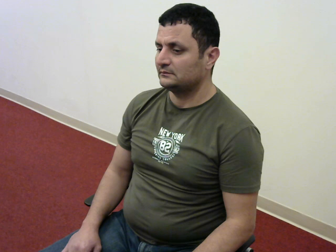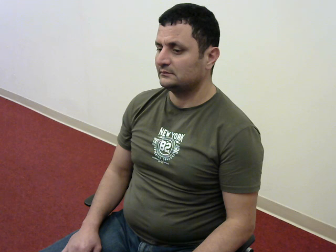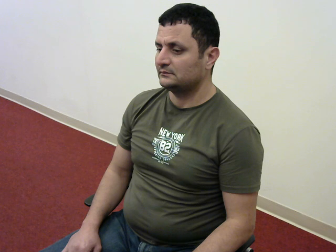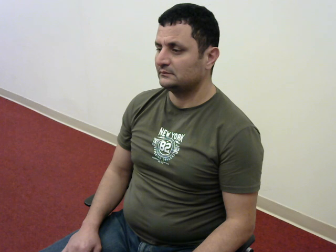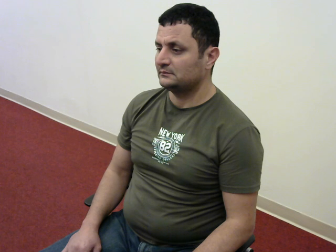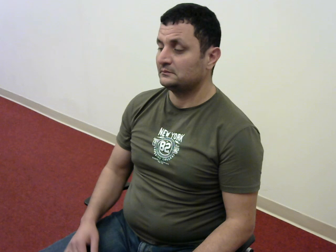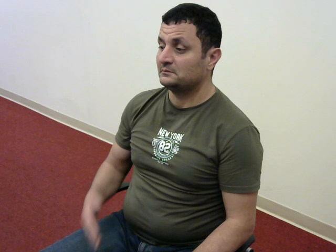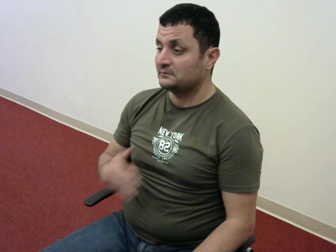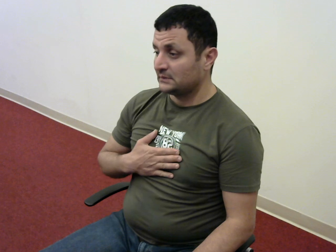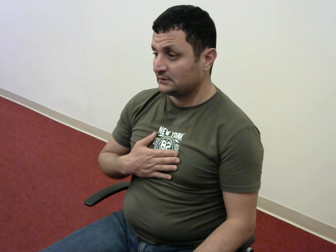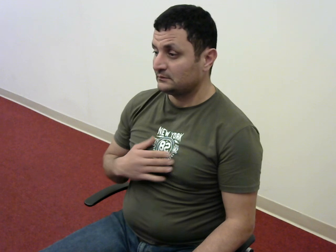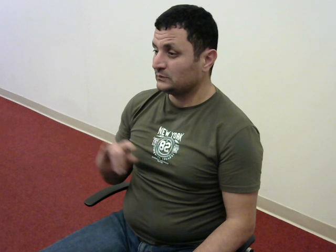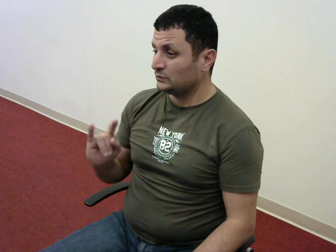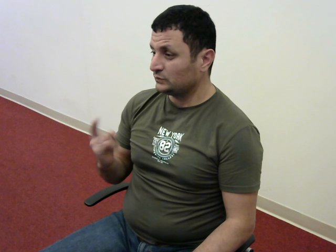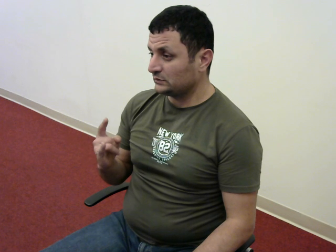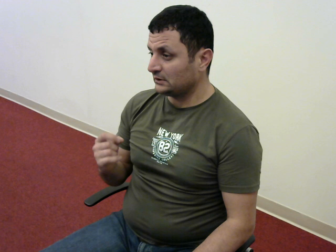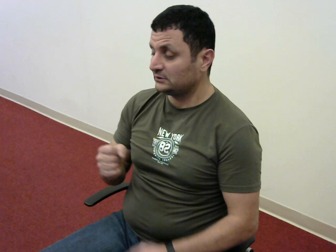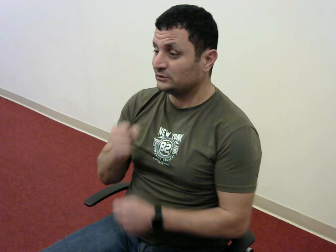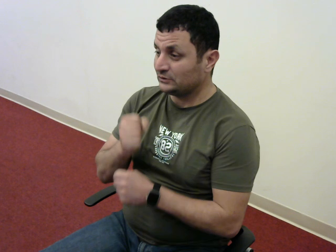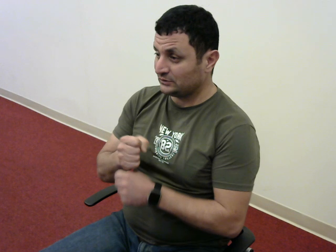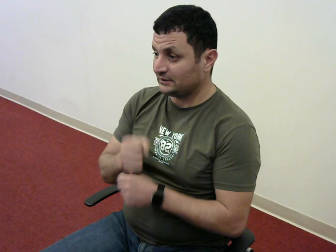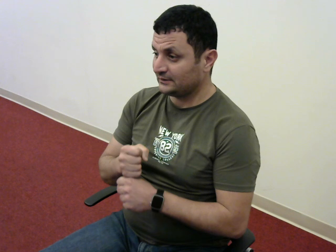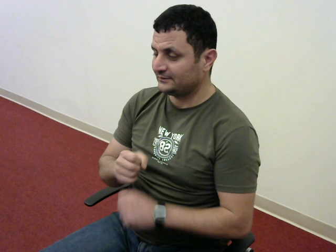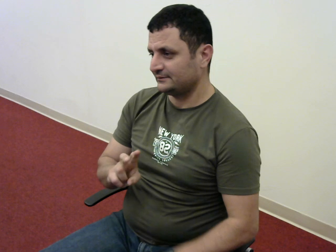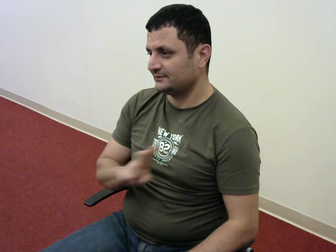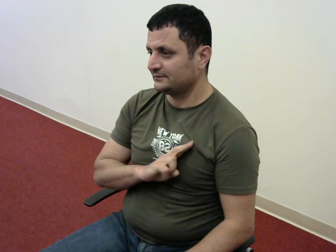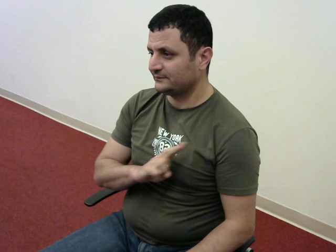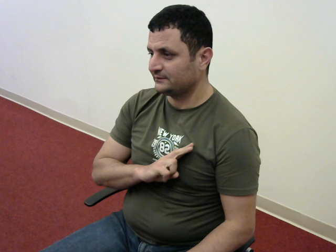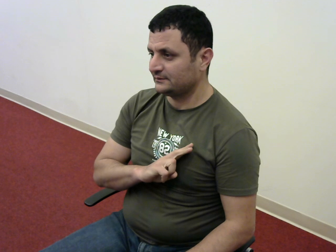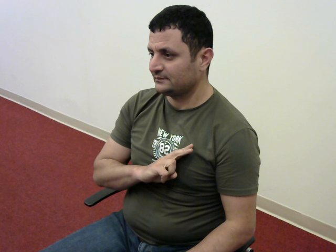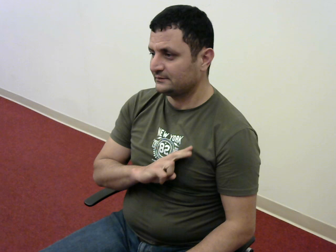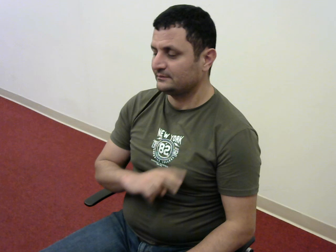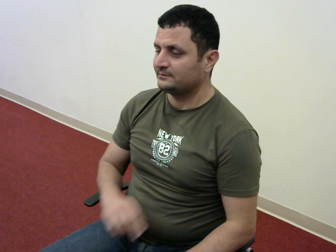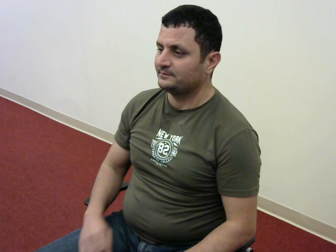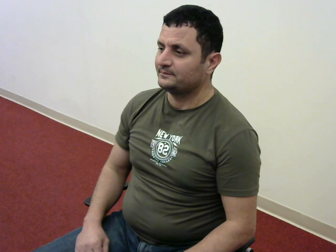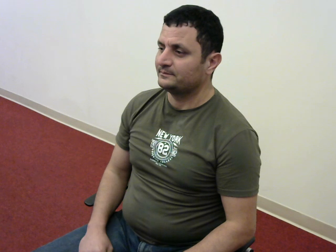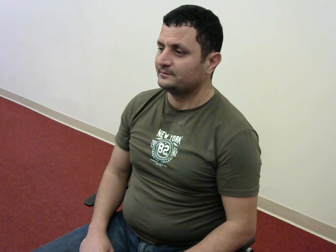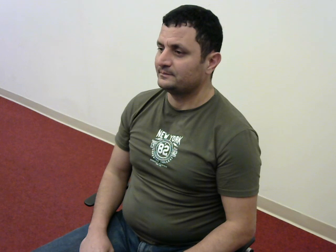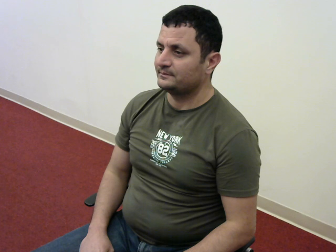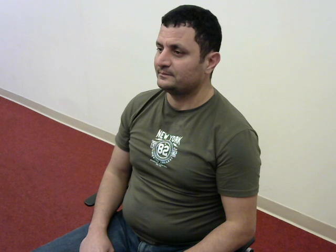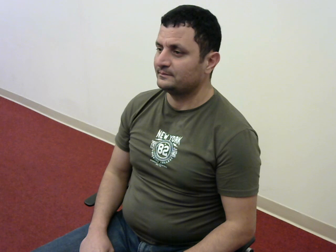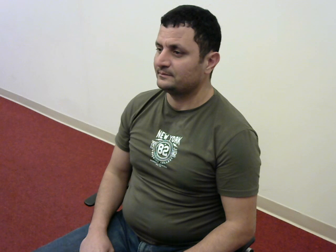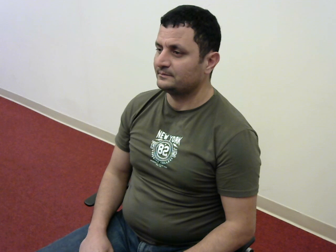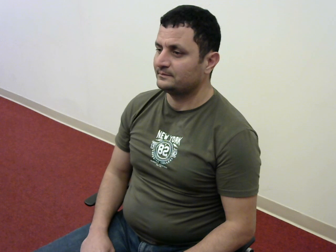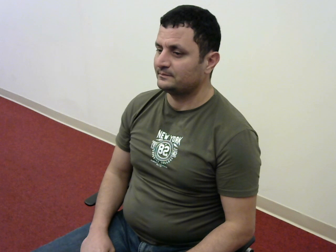Mən uşaqlarla işləməyi sevirəm